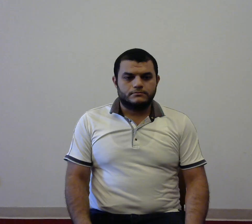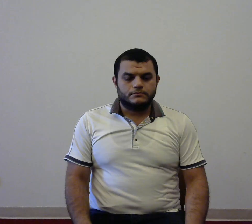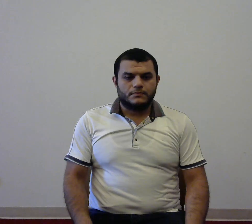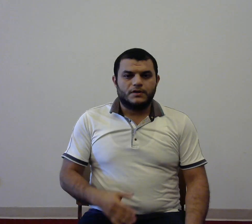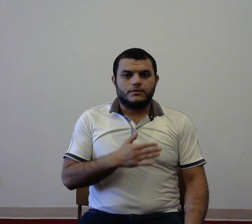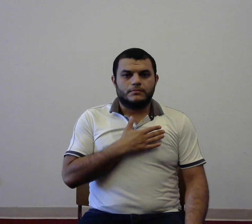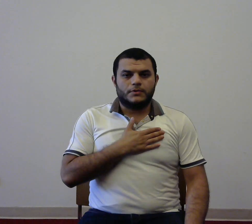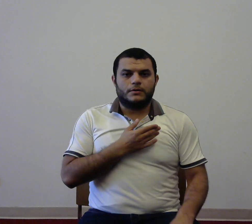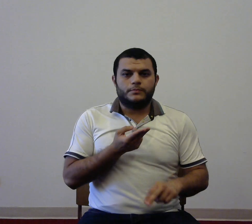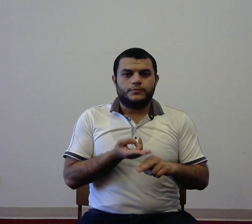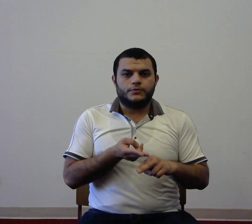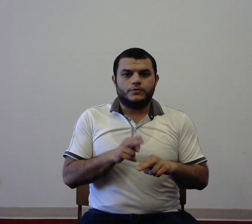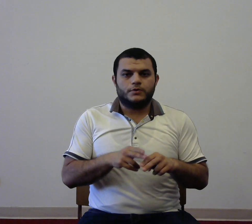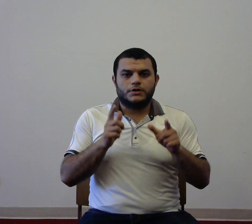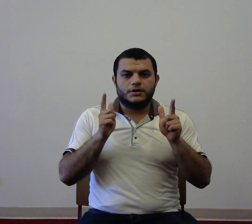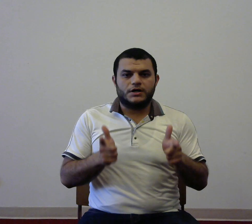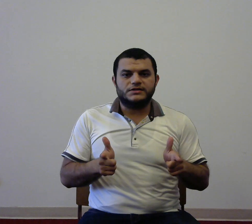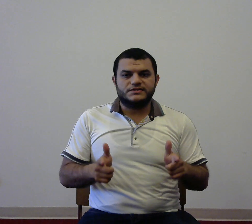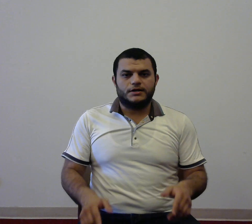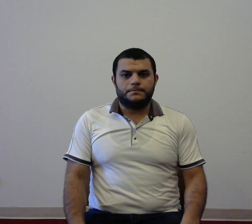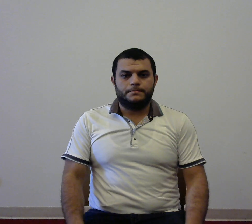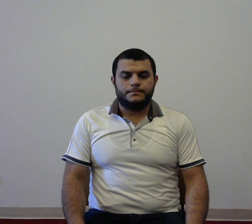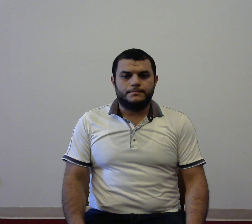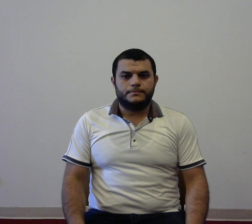Mən bununla razıyam